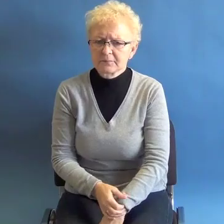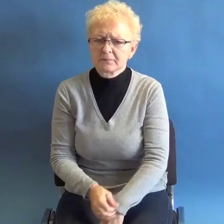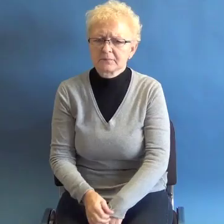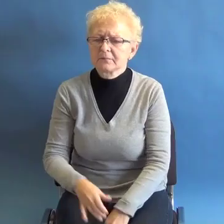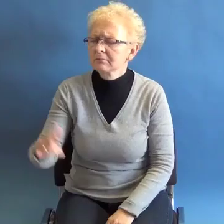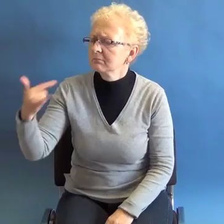Ja zawsze...